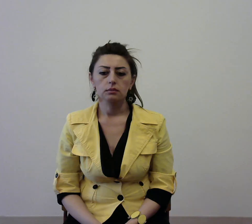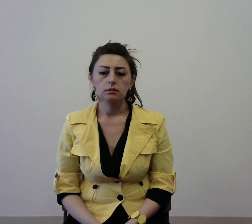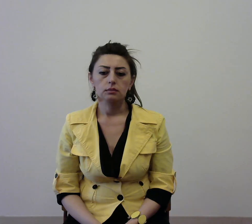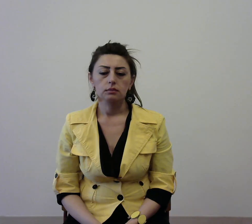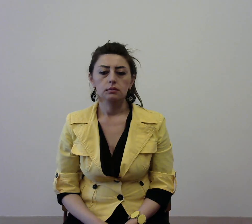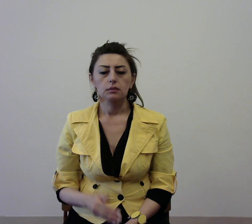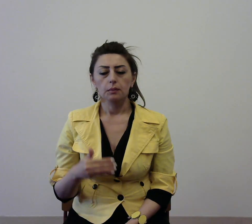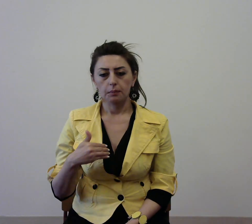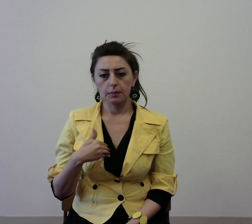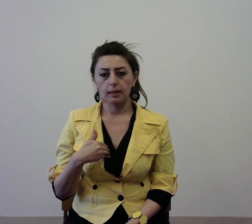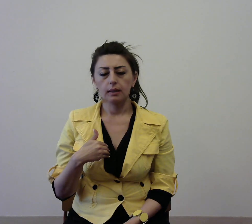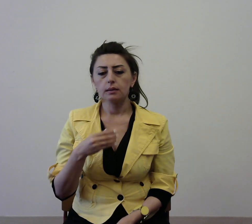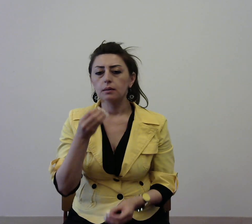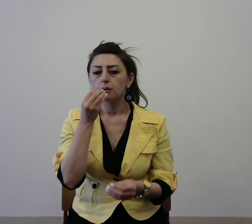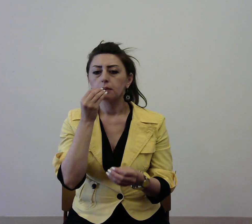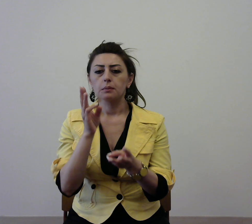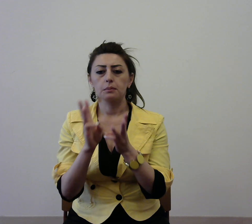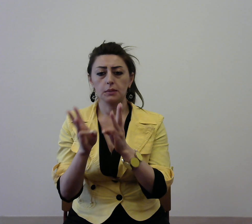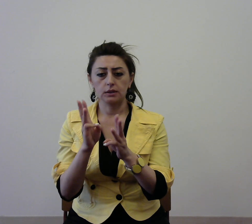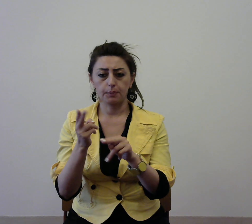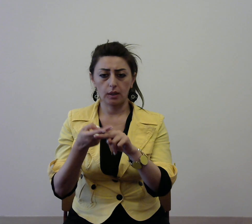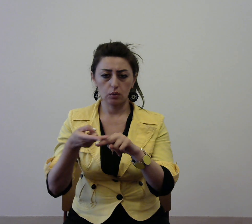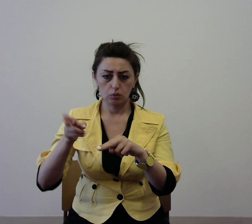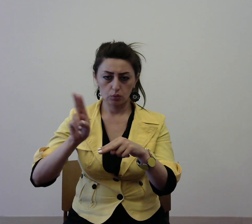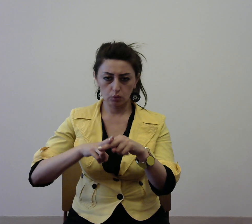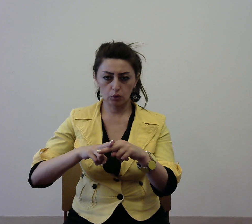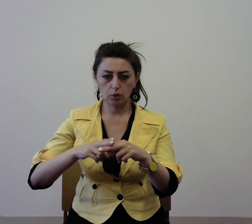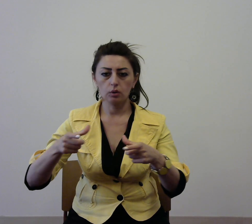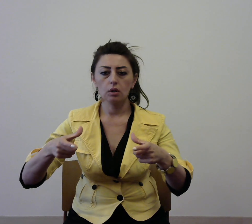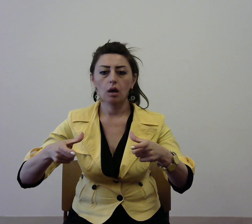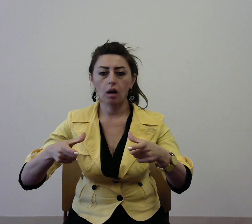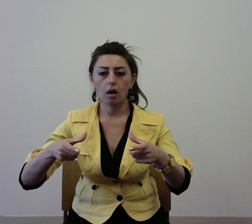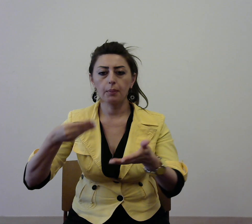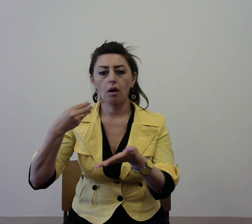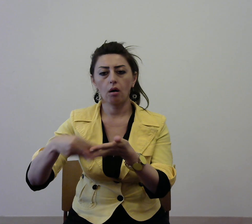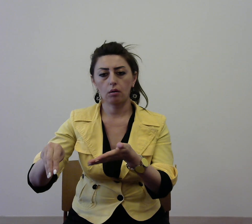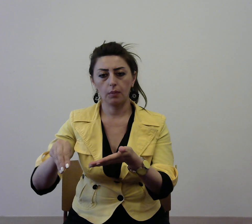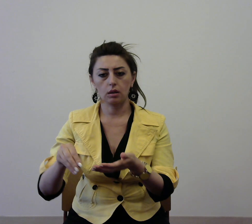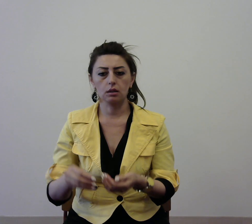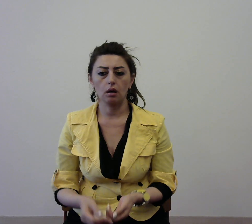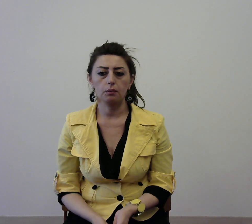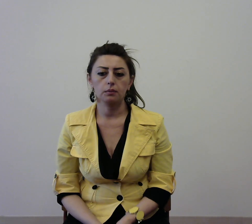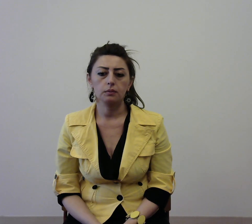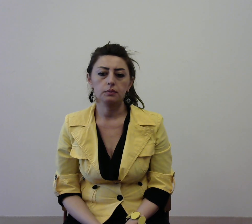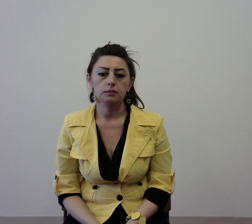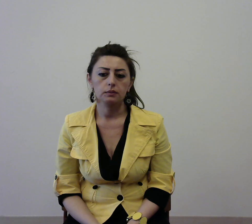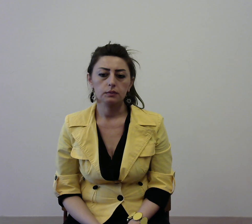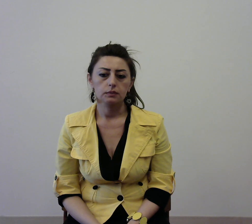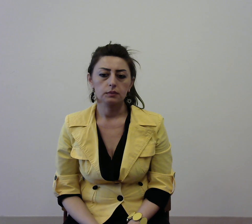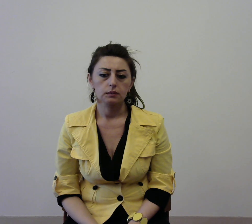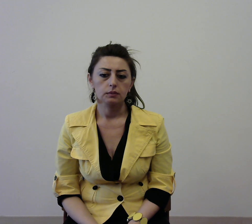Mən mətbəx üçün qab almalıyam